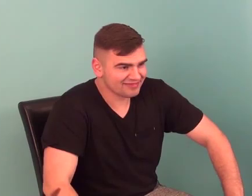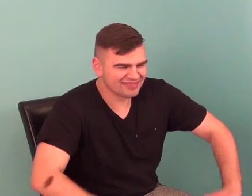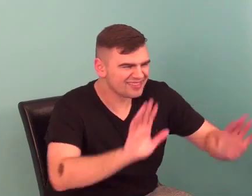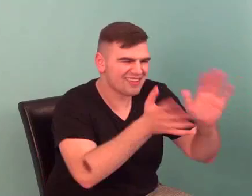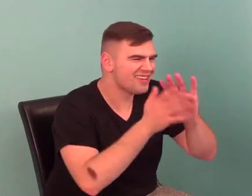Zamigaj dokładnie.